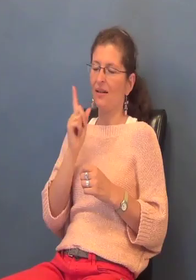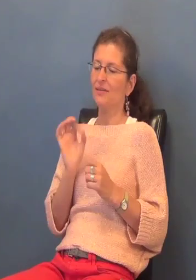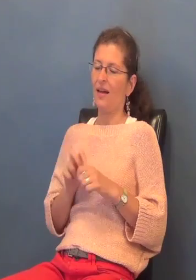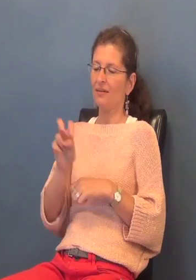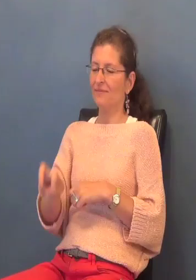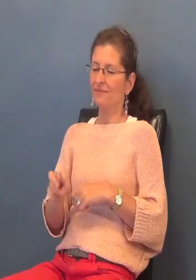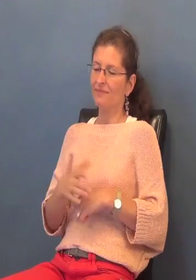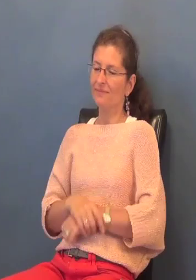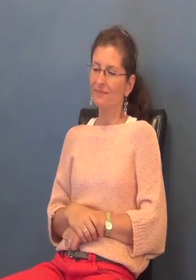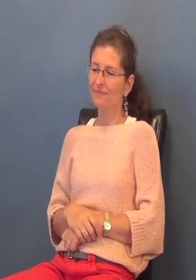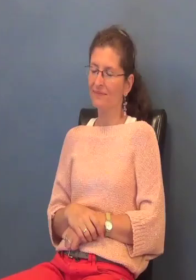Zakaz wchodzenia do sklepu.